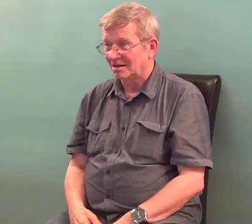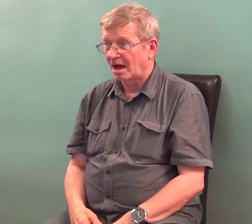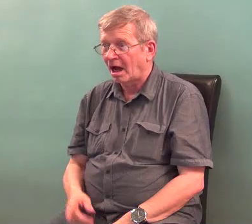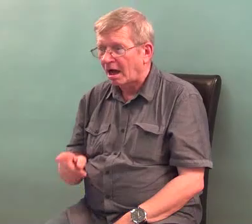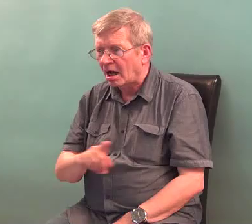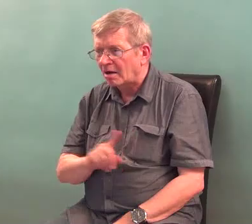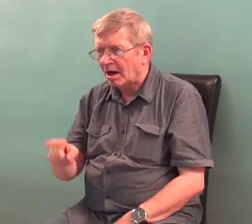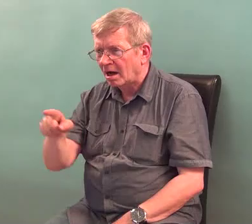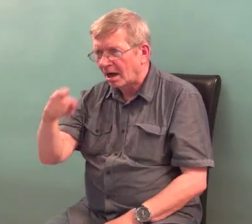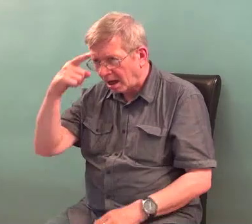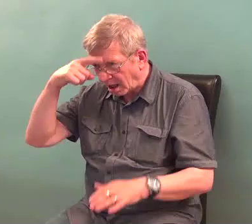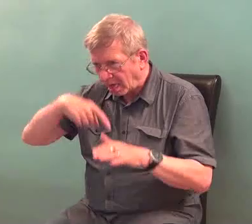Nie wolno ci zdradzać.